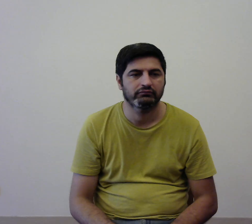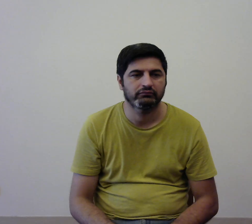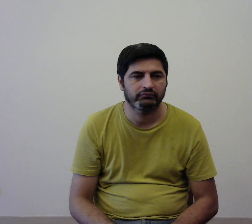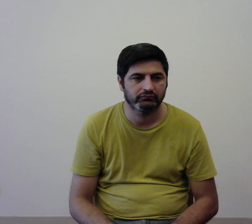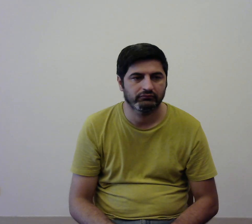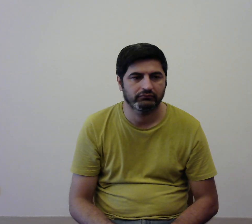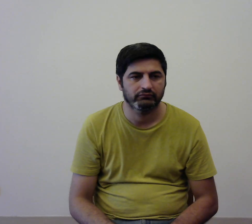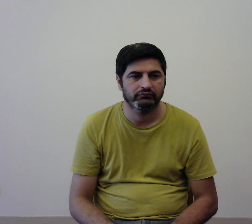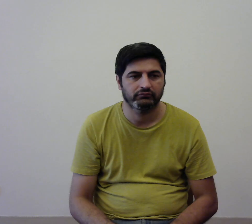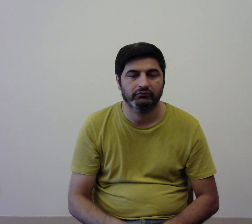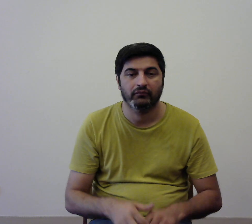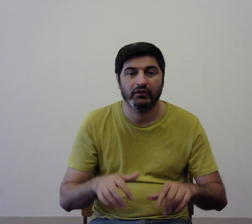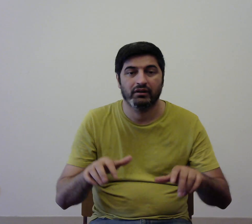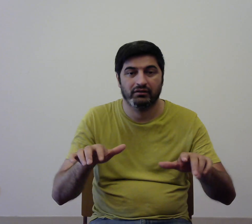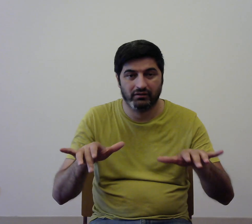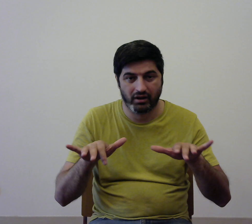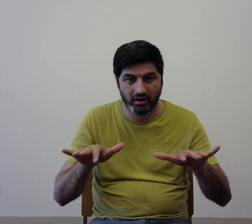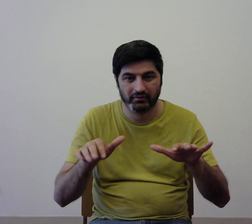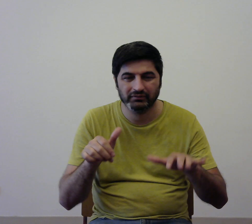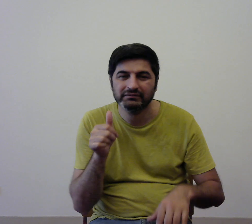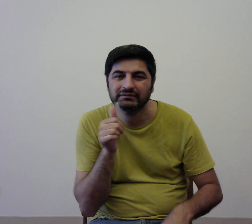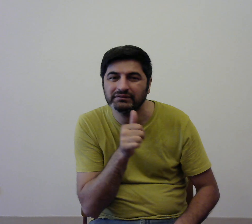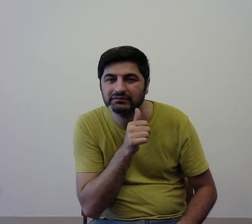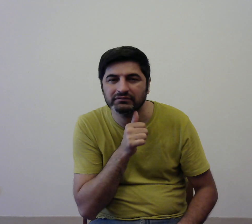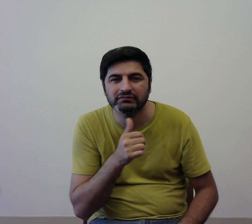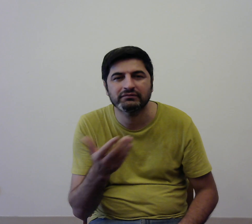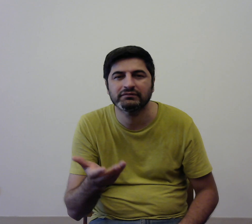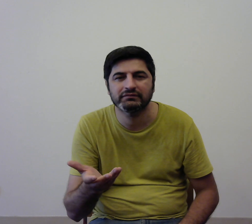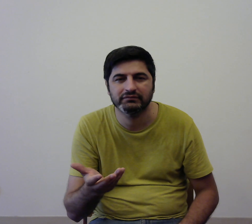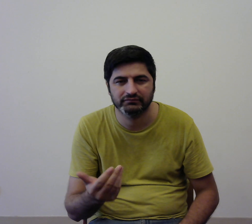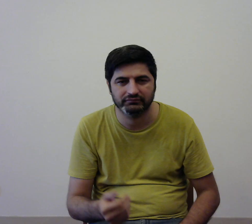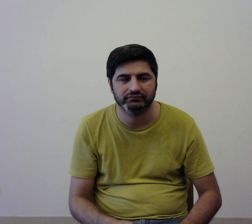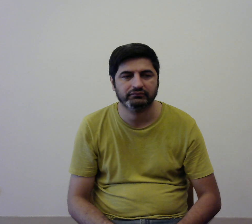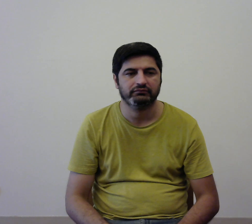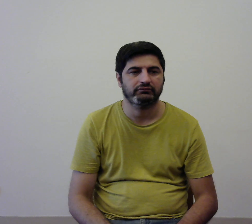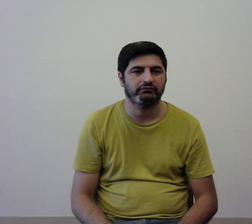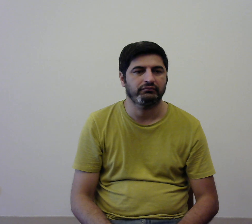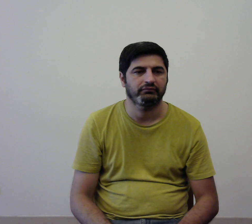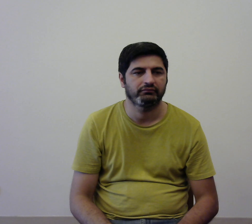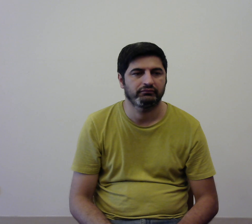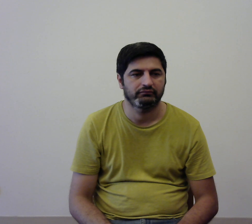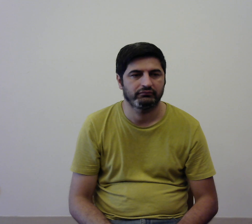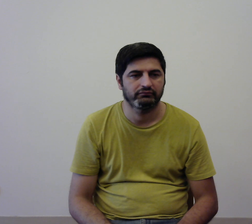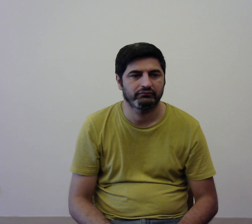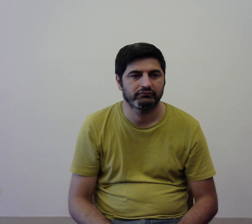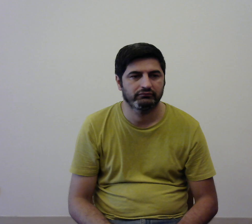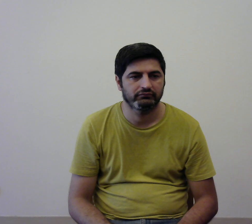Kompüterin parolu nədir?